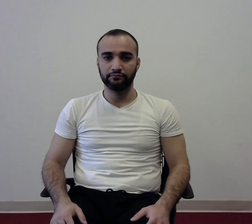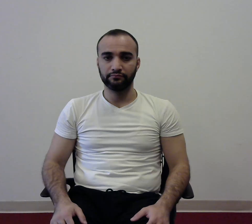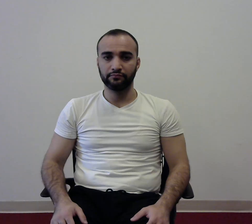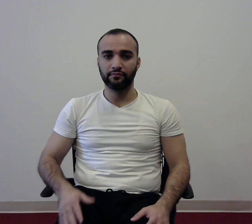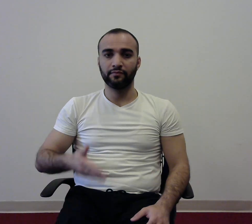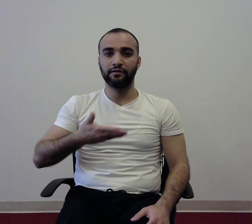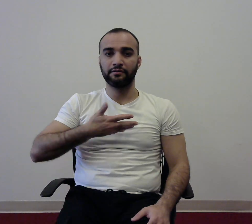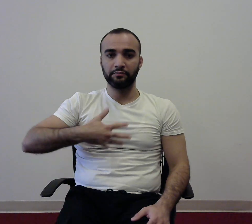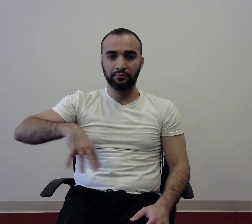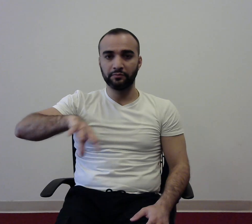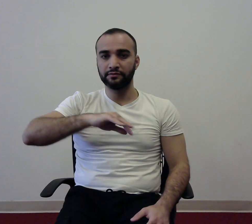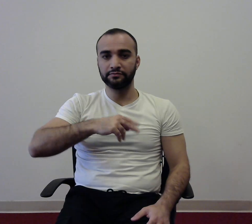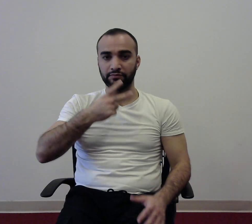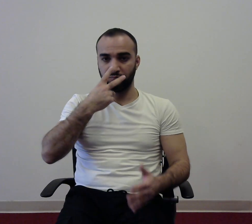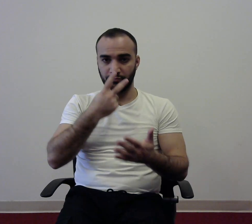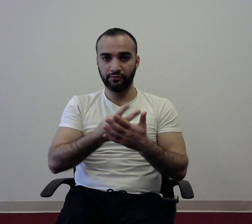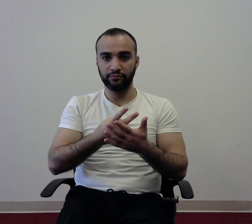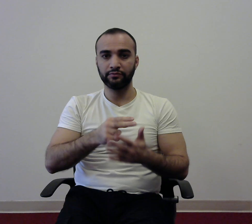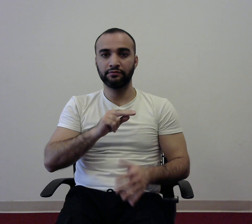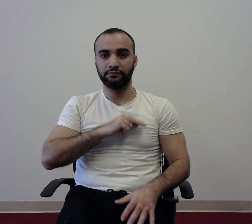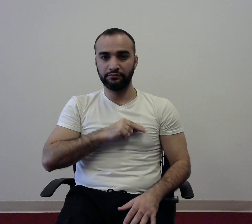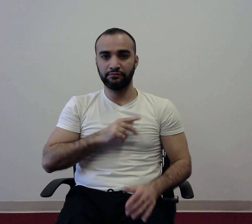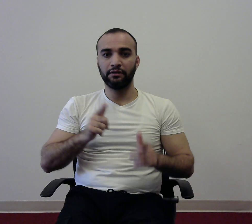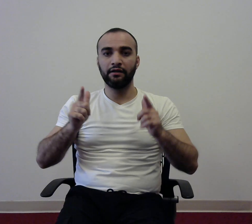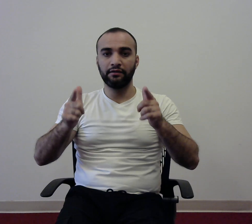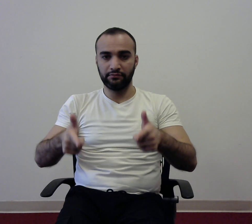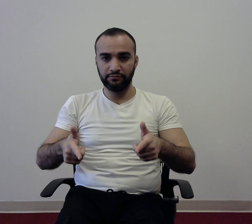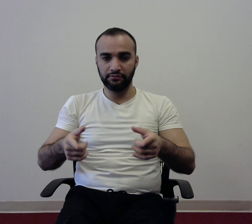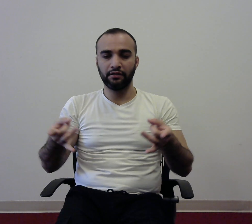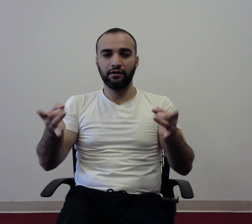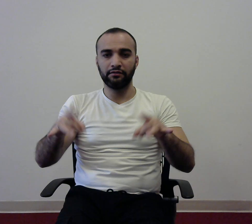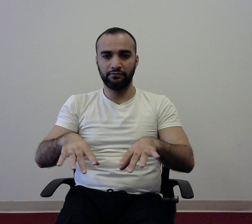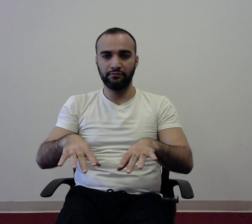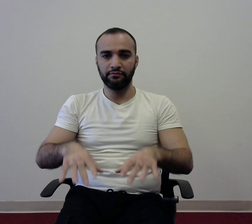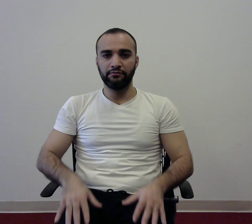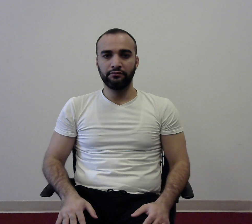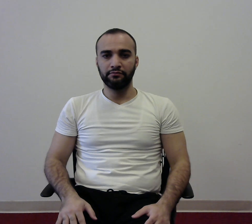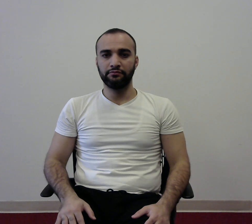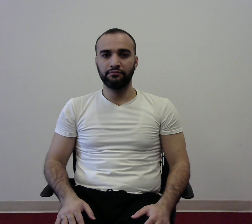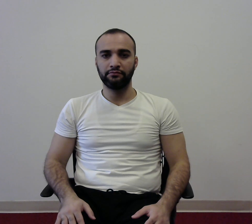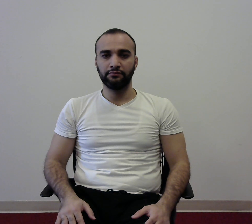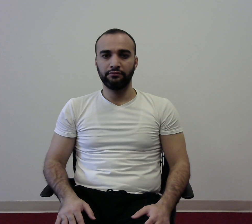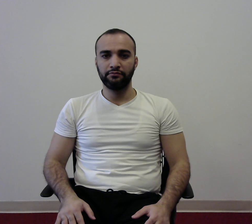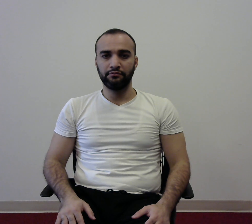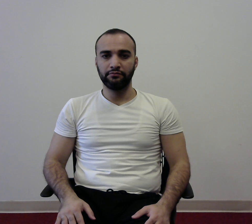Biz göstərilən işdən razı qaldıq